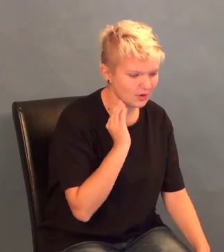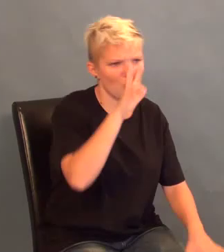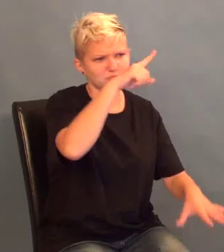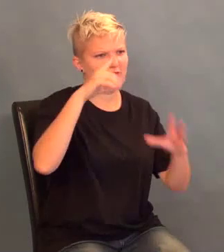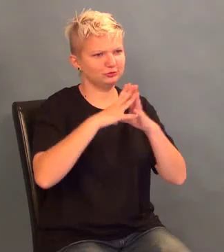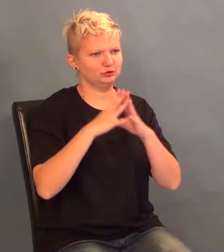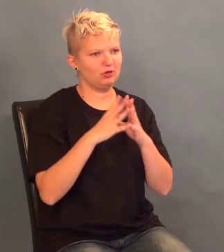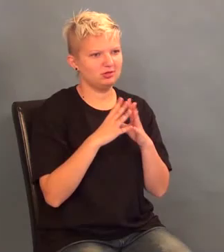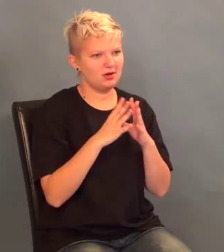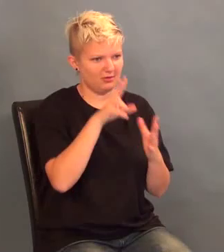Od ósmej do dziesiątej.